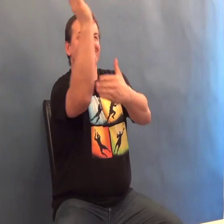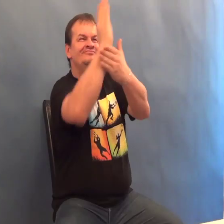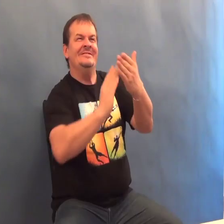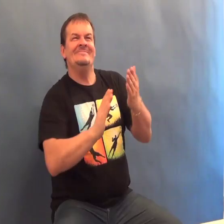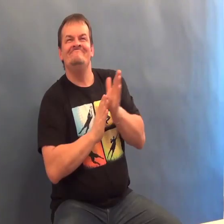Zaciera ręce.